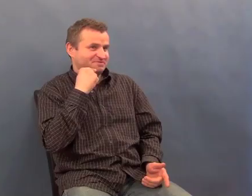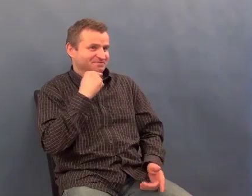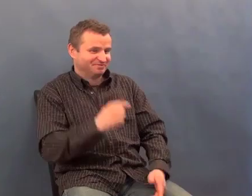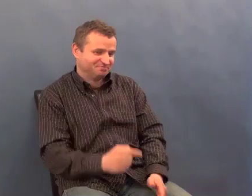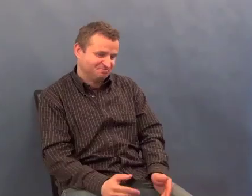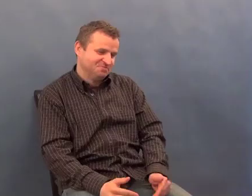Może.